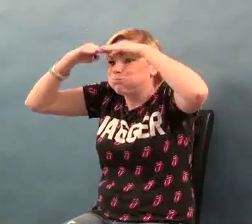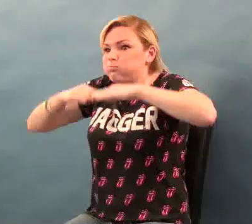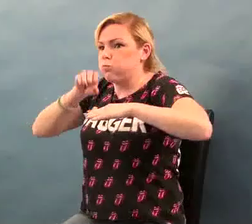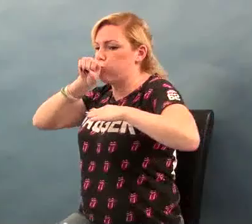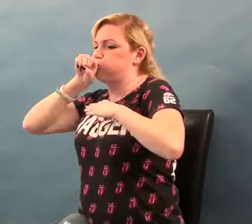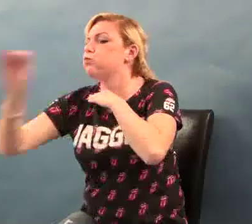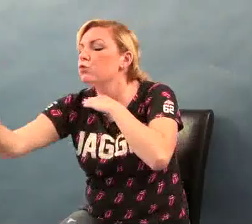I opluła kota.